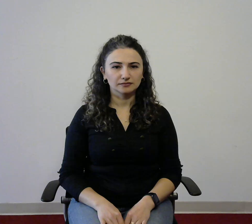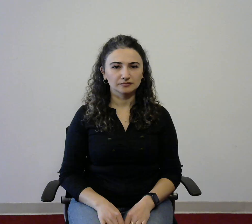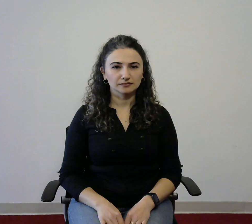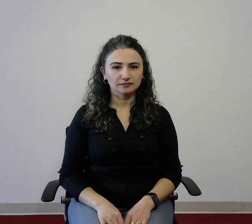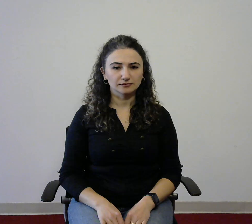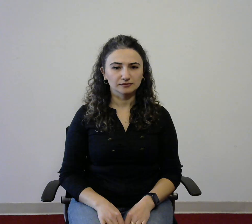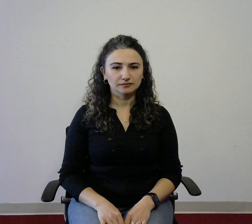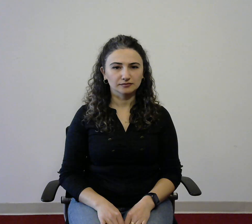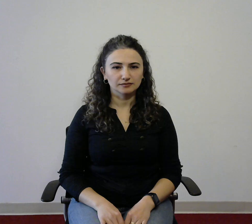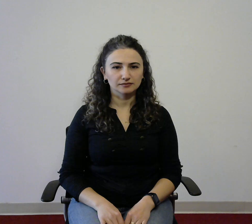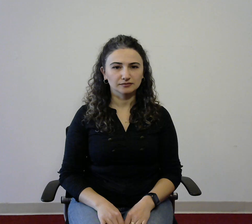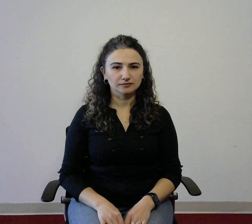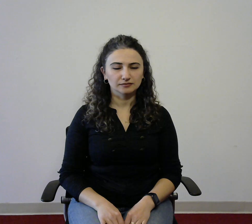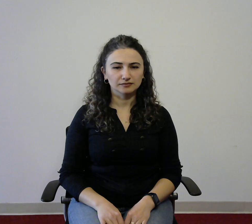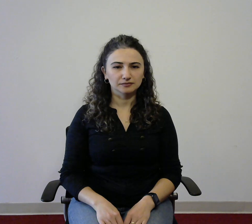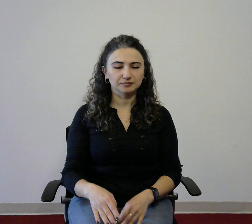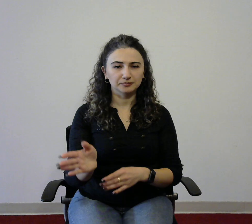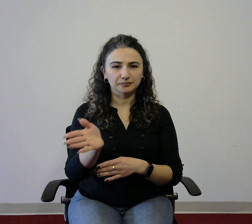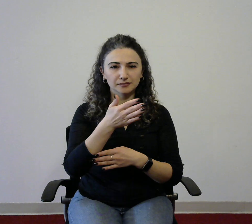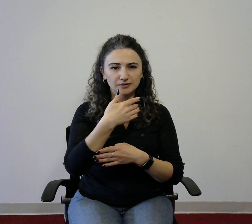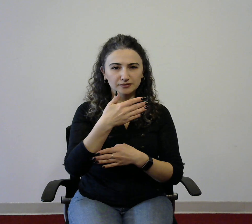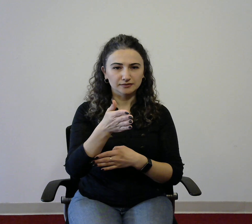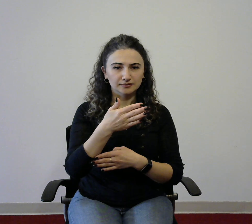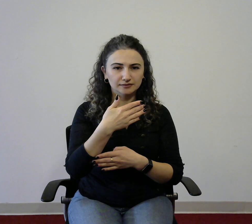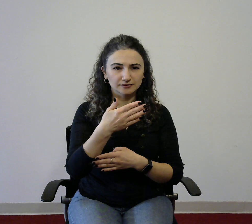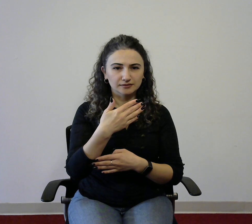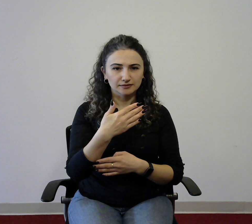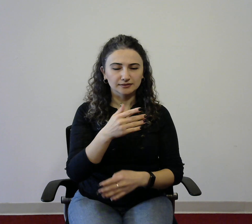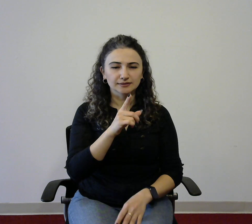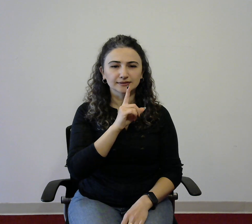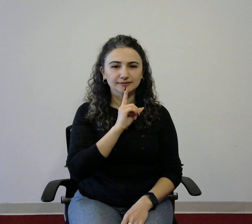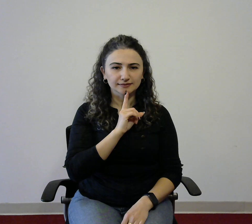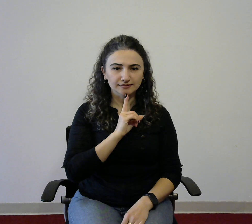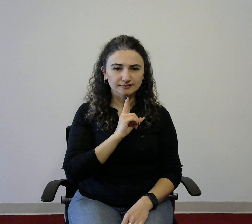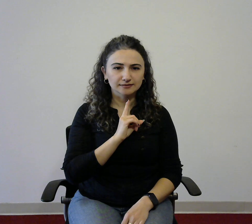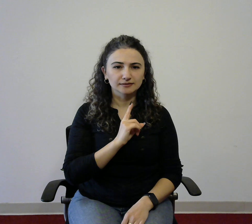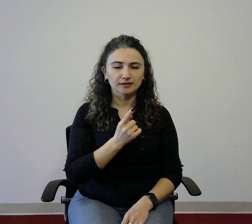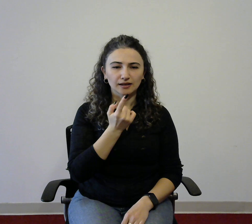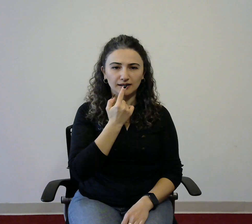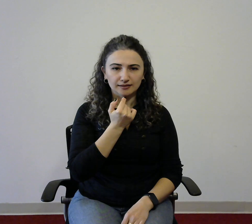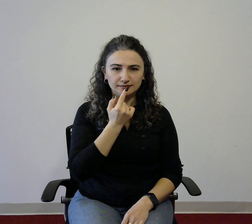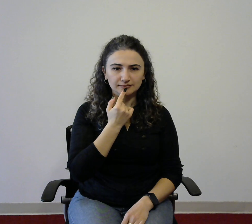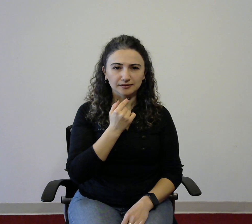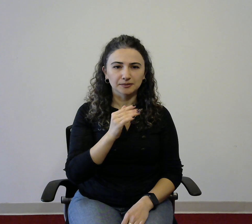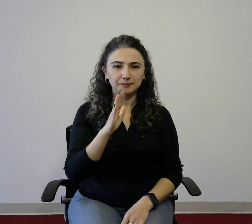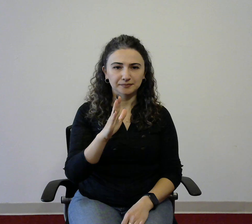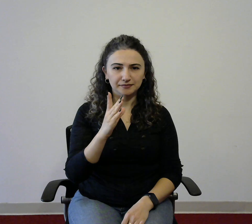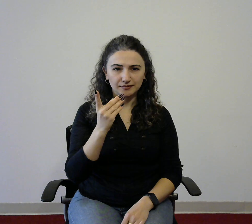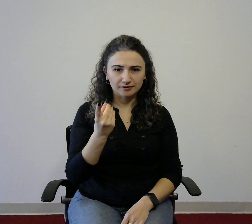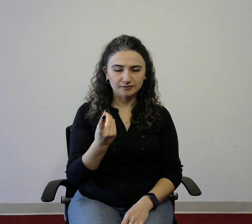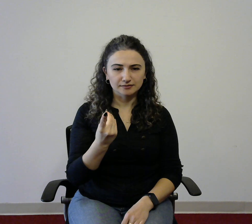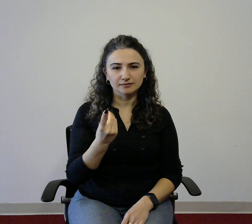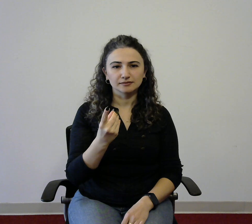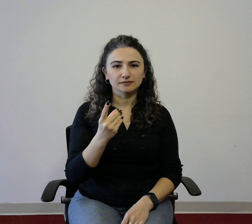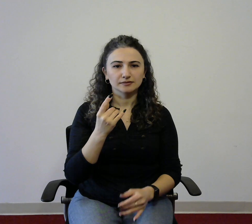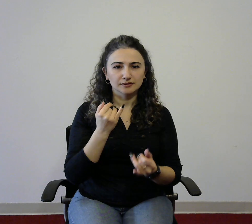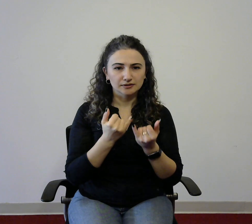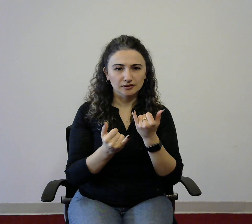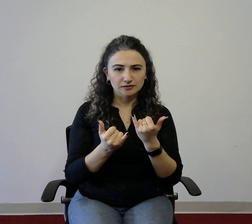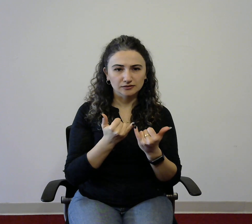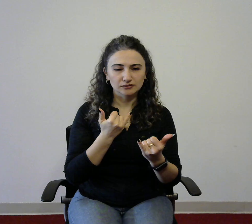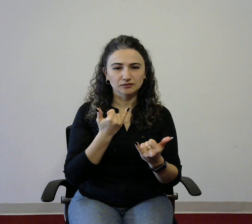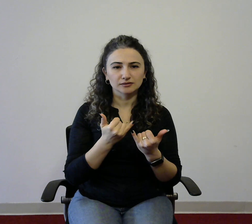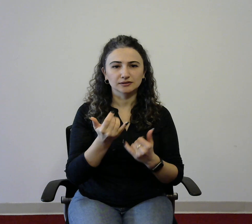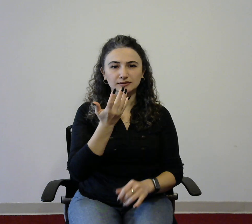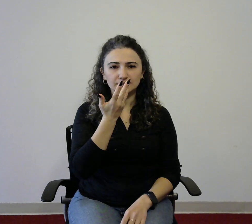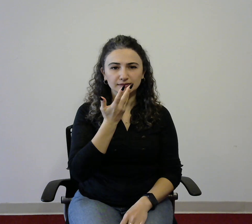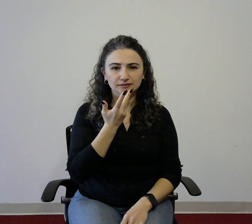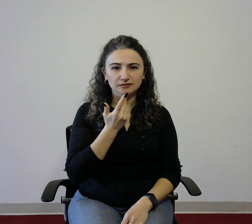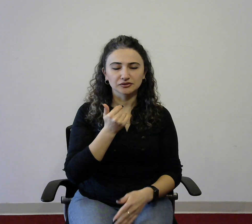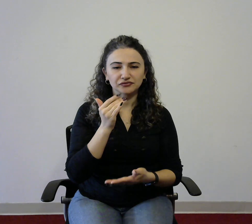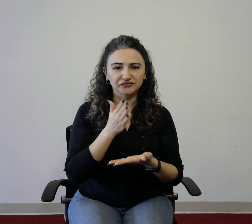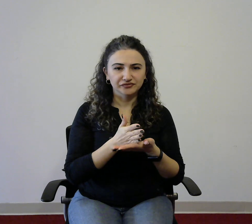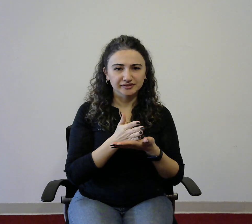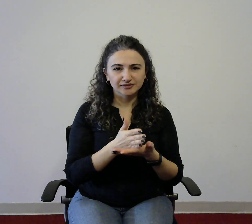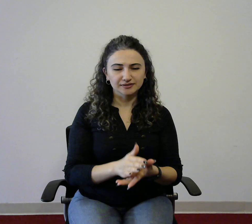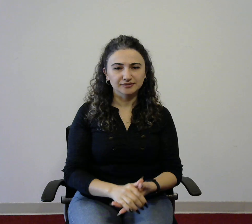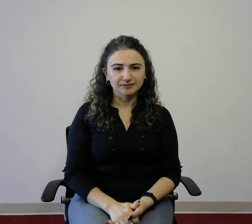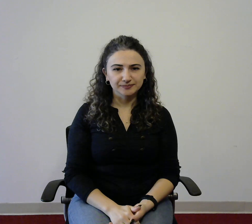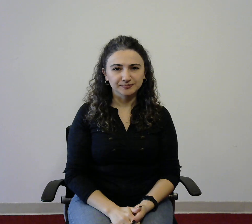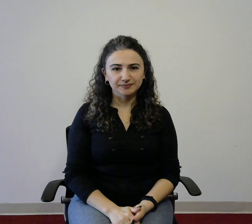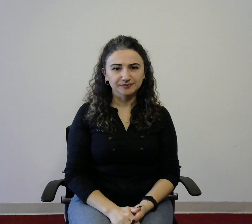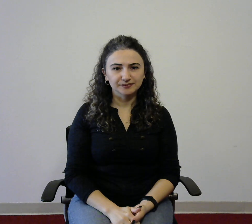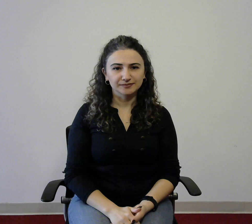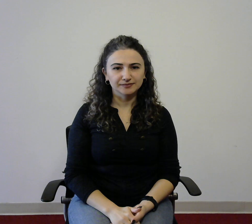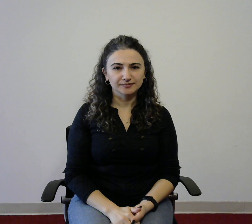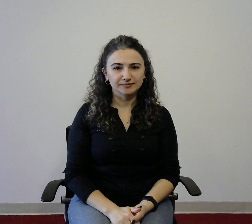Bayrağımızda mavi, qırmızı və yaşıl rənglər var